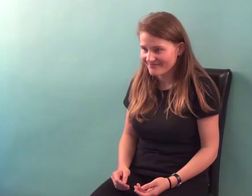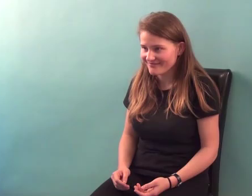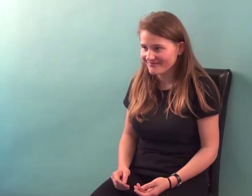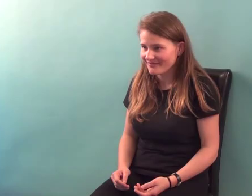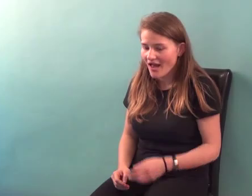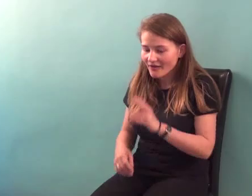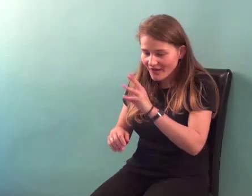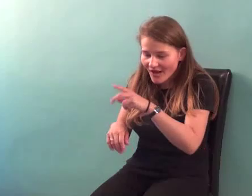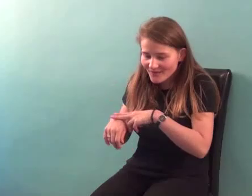Wtorek, ale o której?